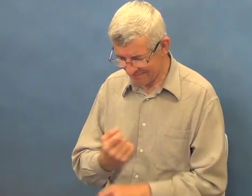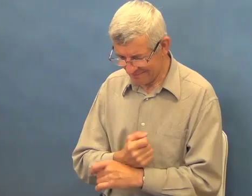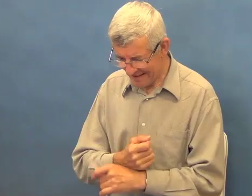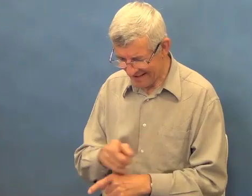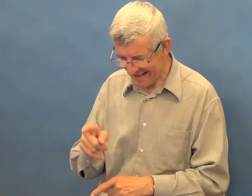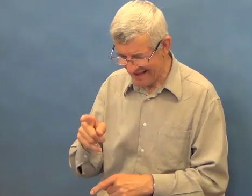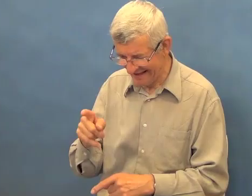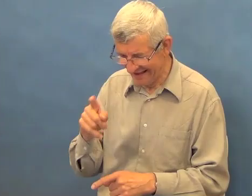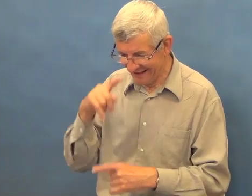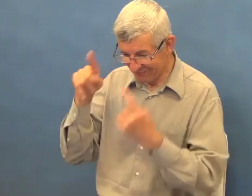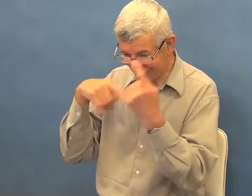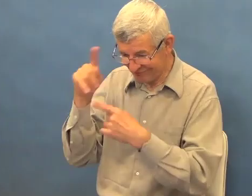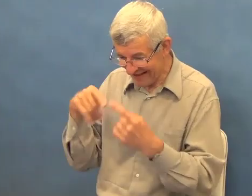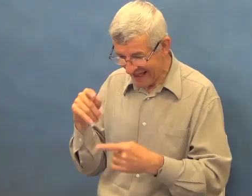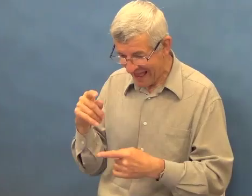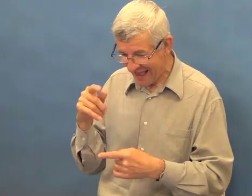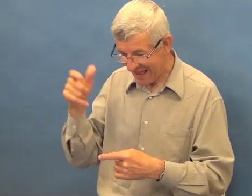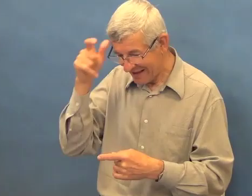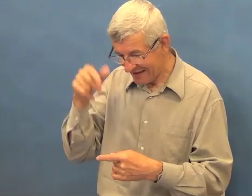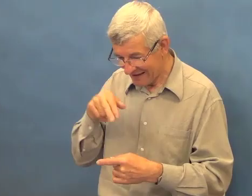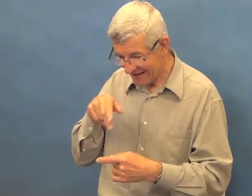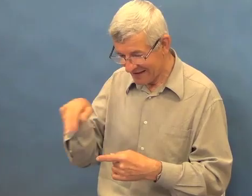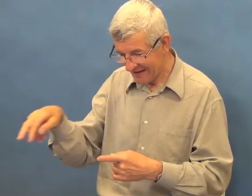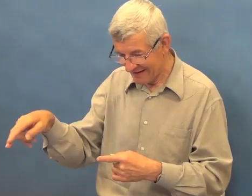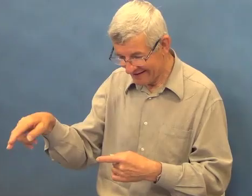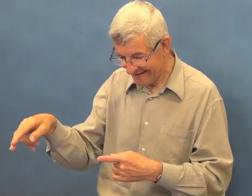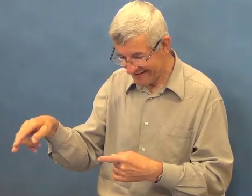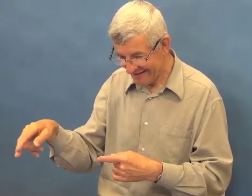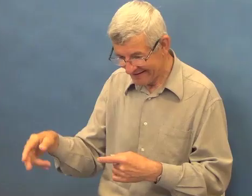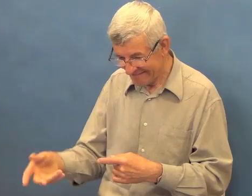Jest trucizna i idący człowiek z zawrotami głowy.